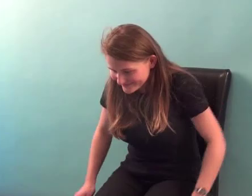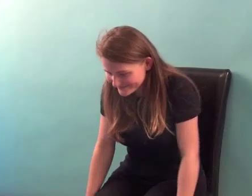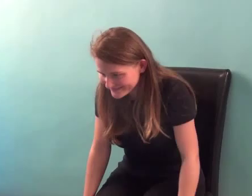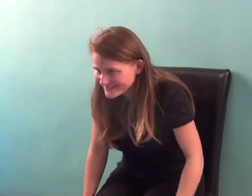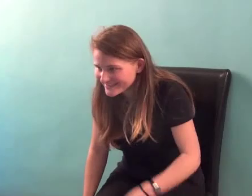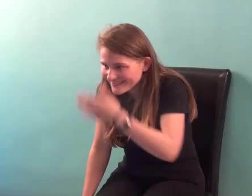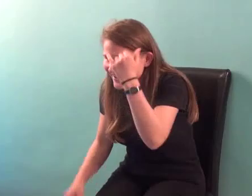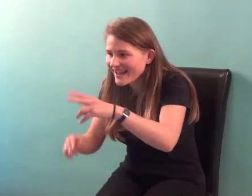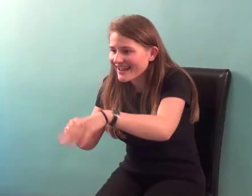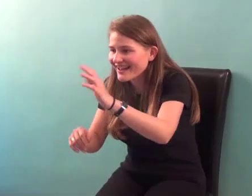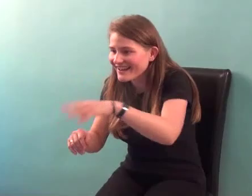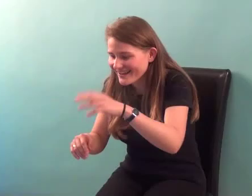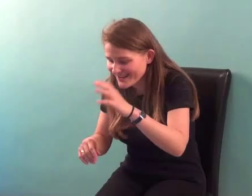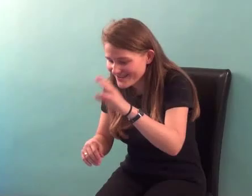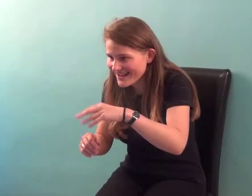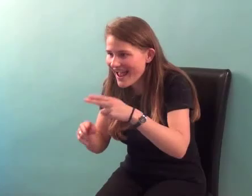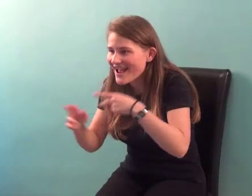Nie wiem jak znaleźć ten termin.